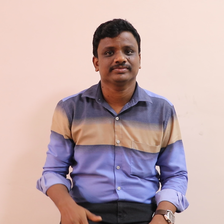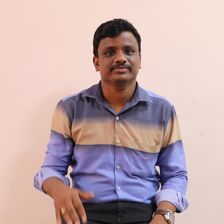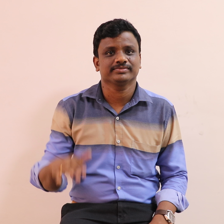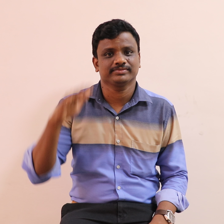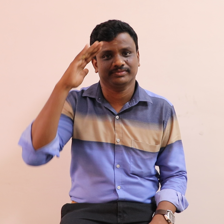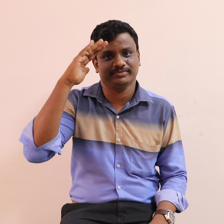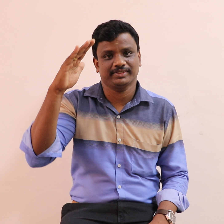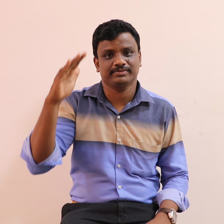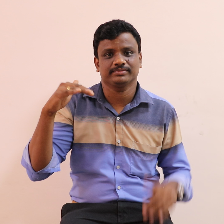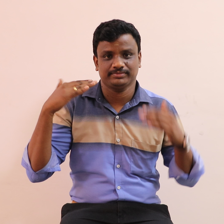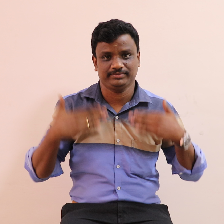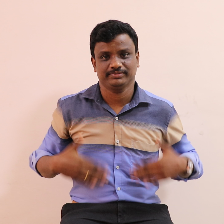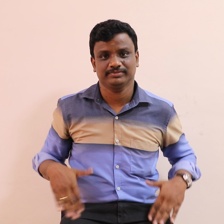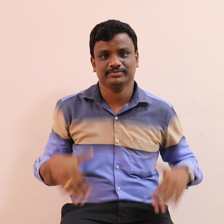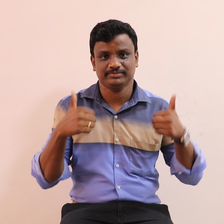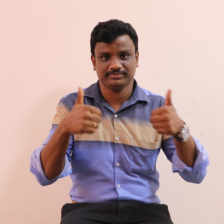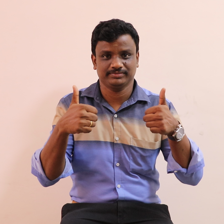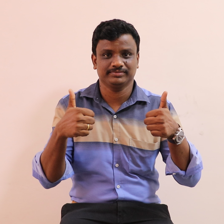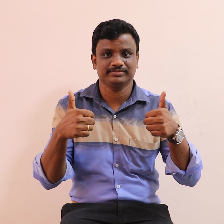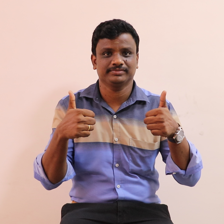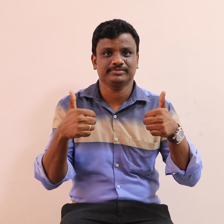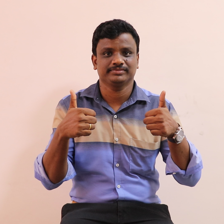hi how are you